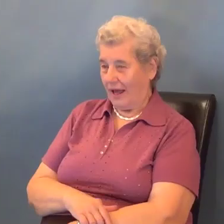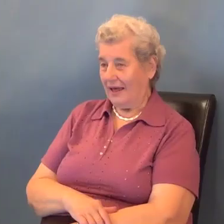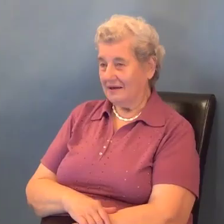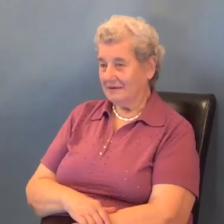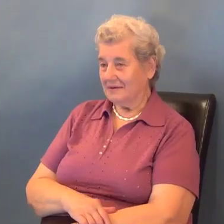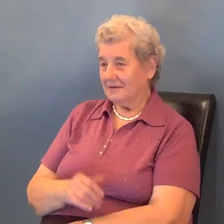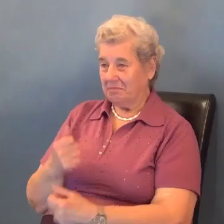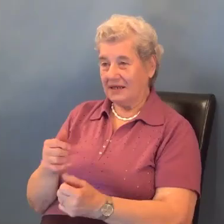Bardzo chętnie.